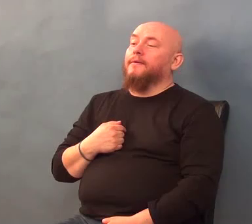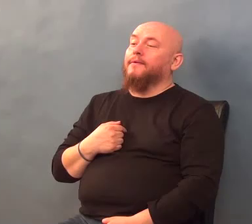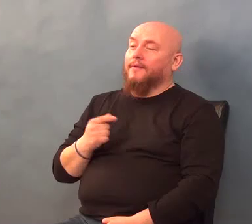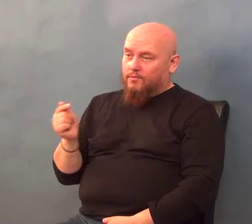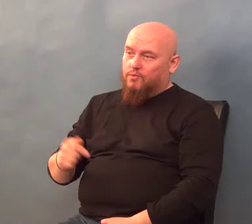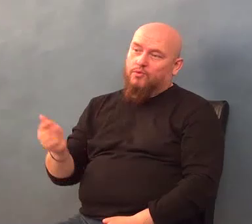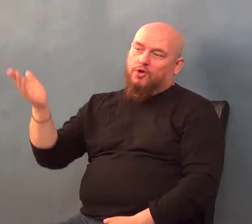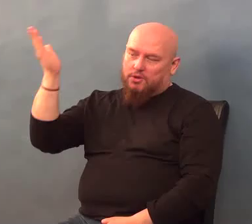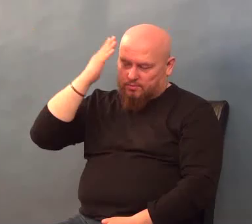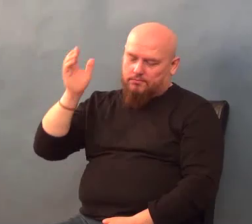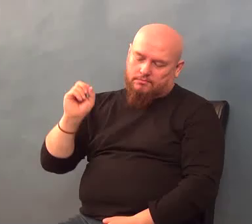Musi mieć kask, tak.